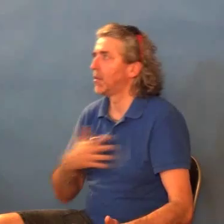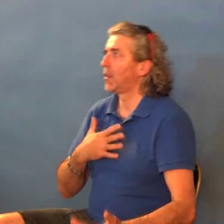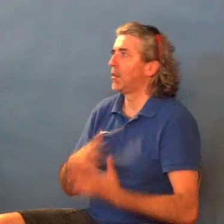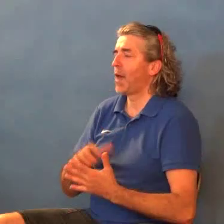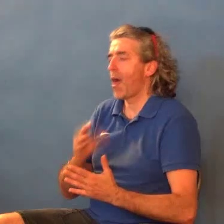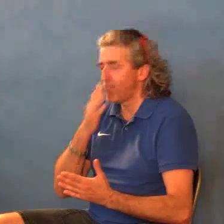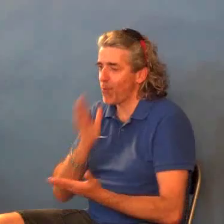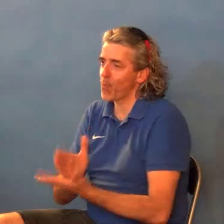Ale nie miał czego, bo oni zaczęli pomagać.